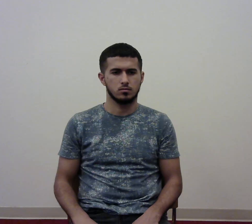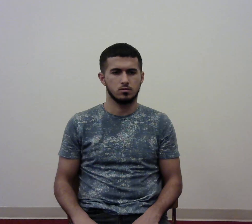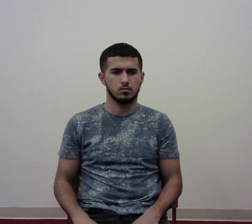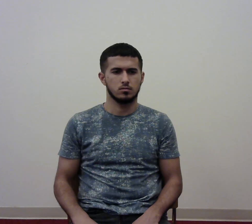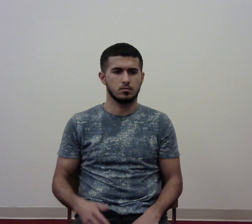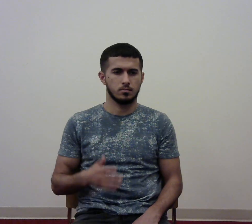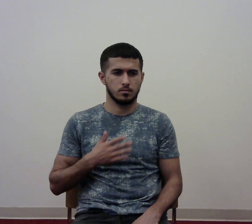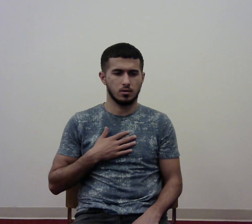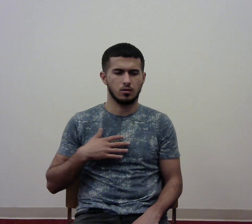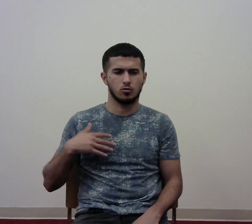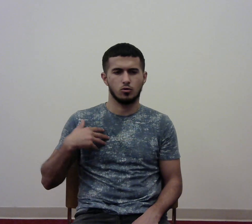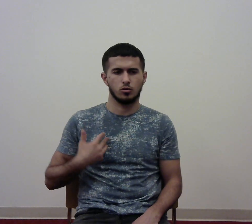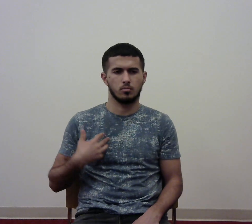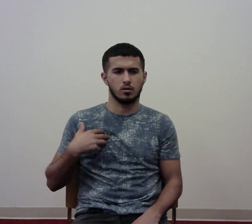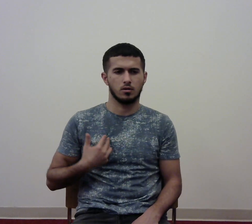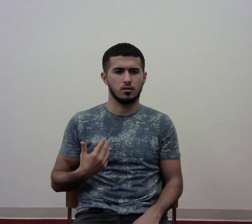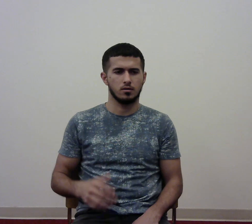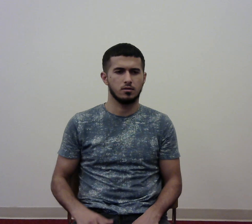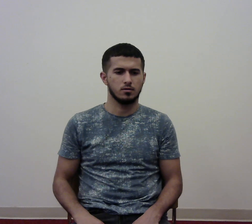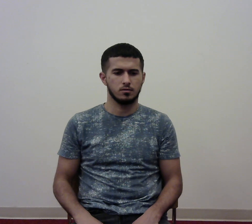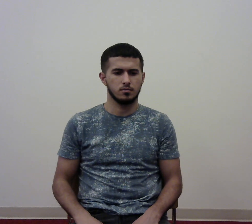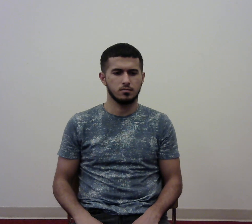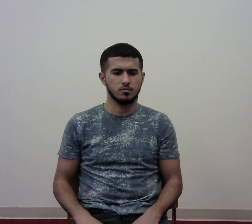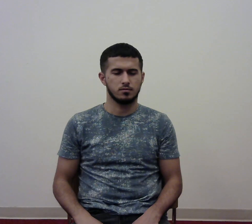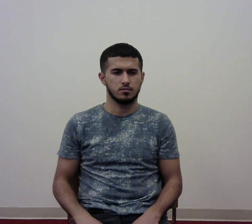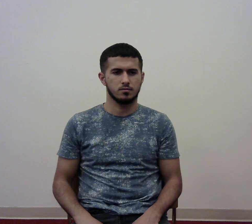Mən subayam